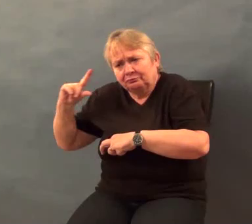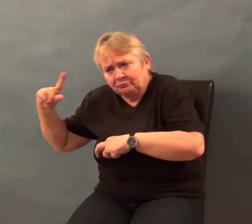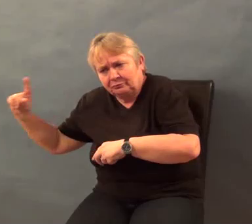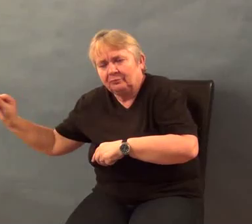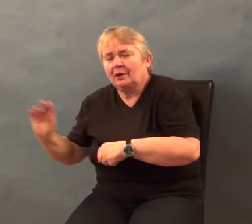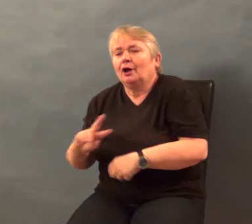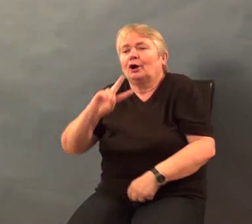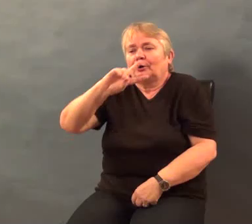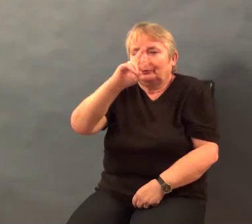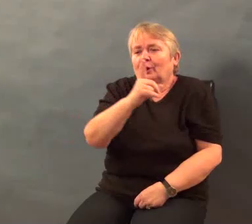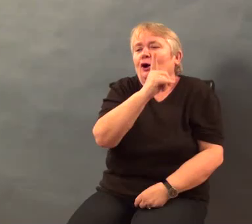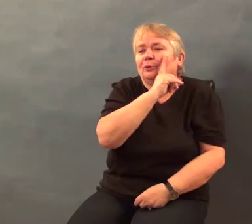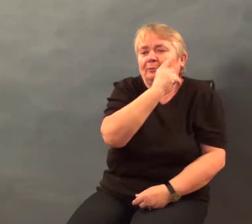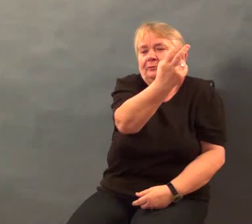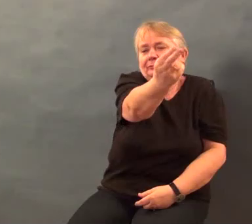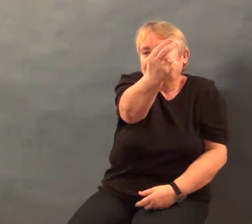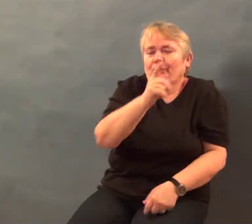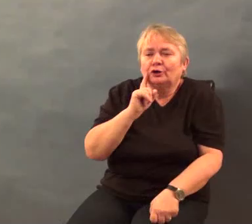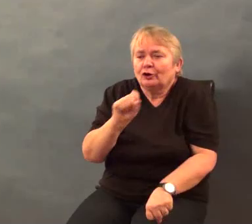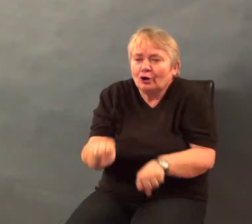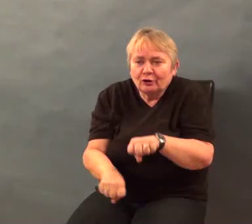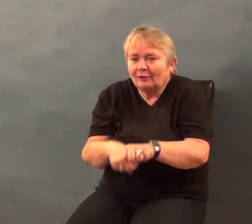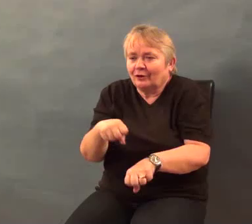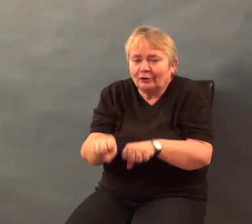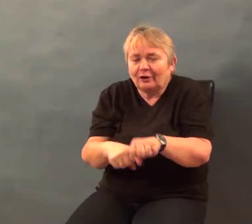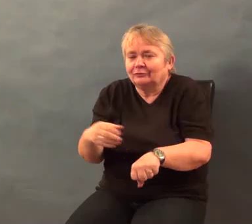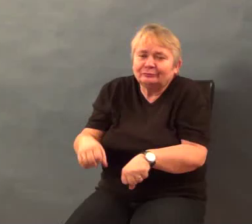Następnie nadjeżdża na rowerze chłopak.